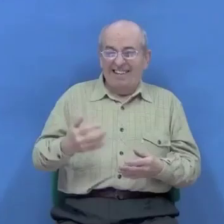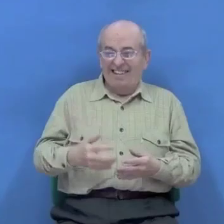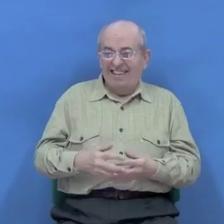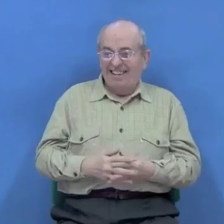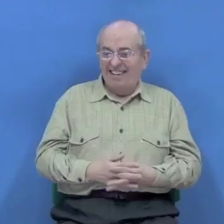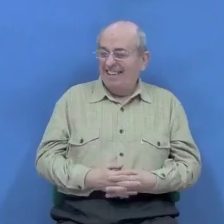Jak?